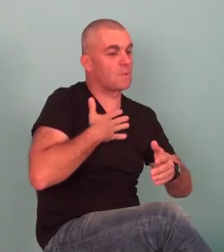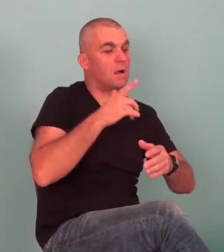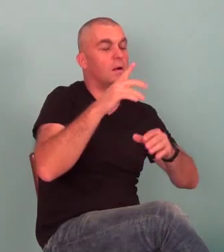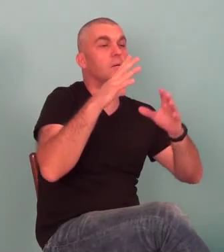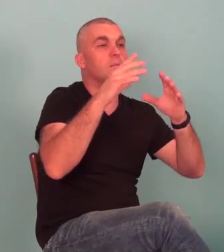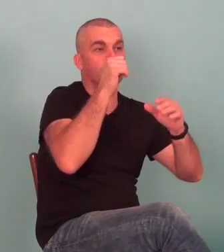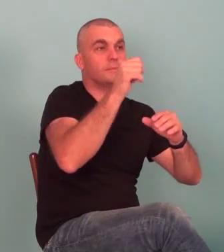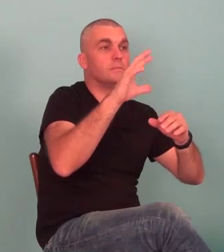Nie mogę.